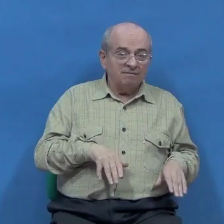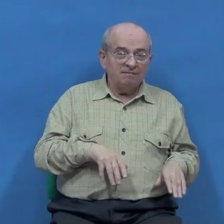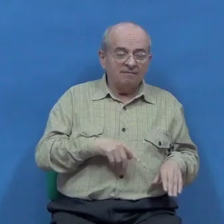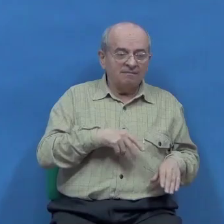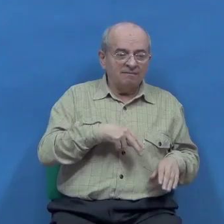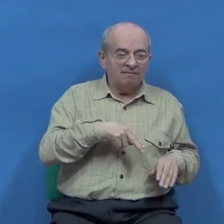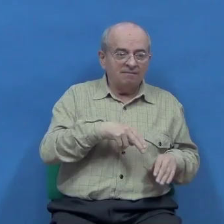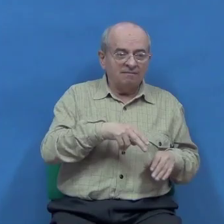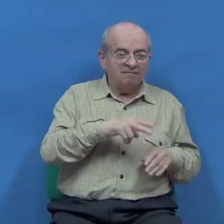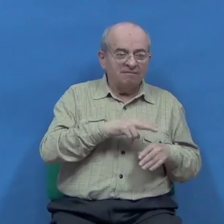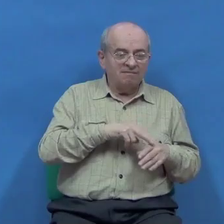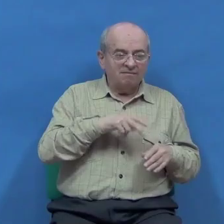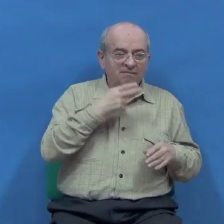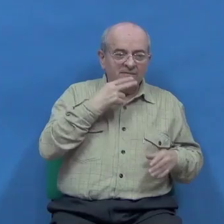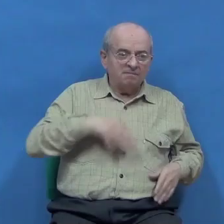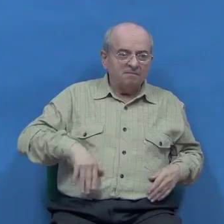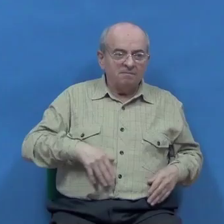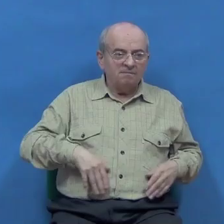Podchodzi do niego policjant.